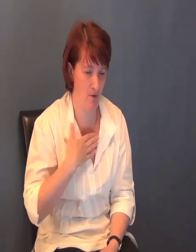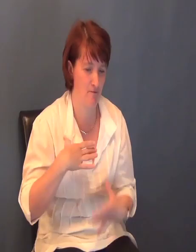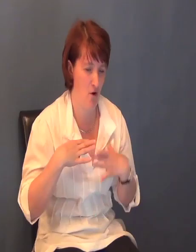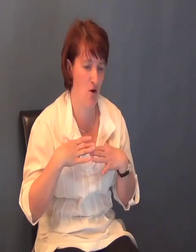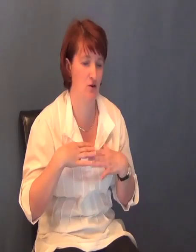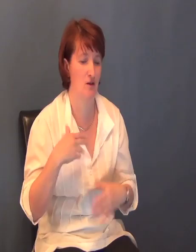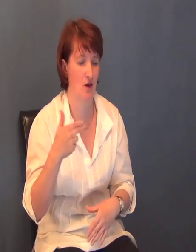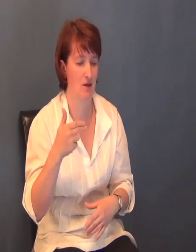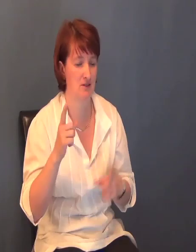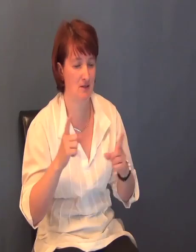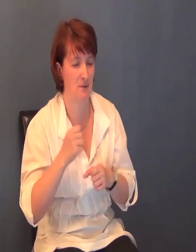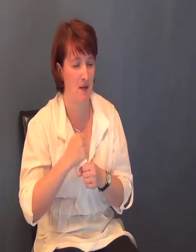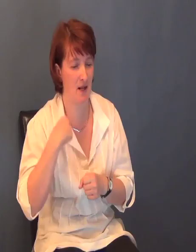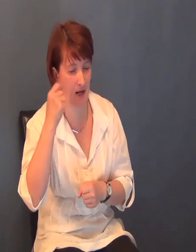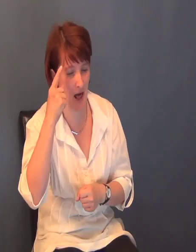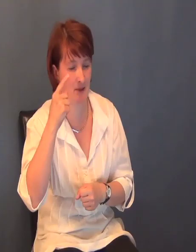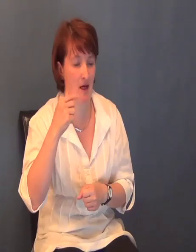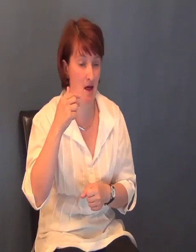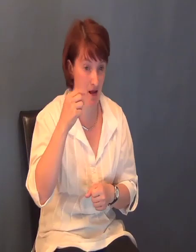A w sobotę wolne, a w niedzielę czasami pracuję rano.